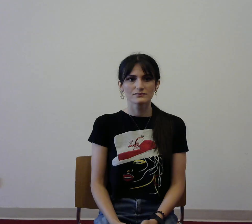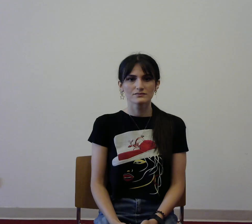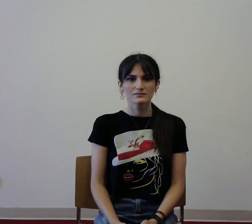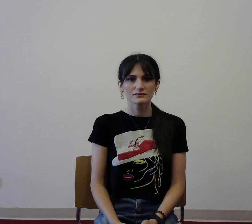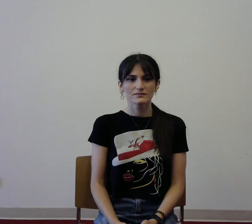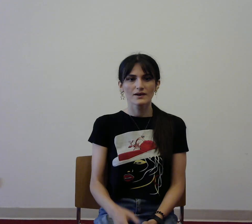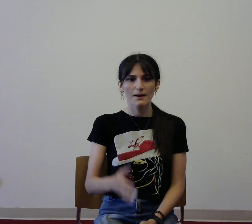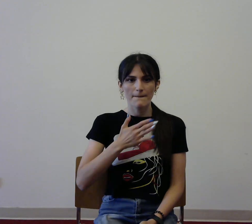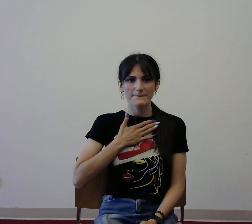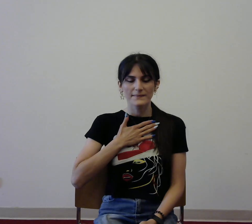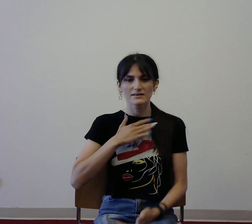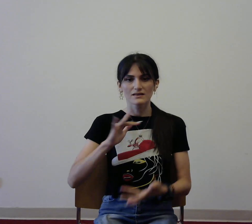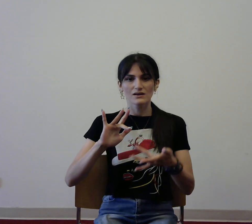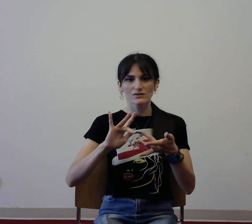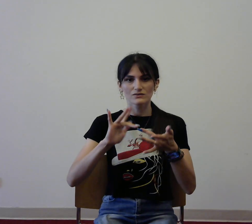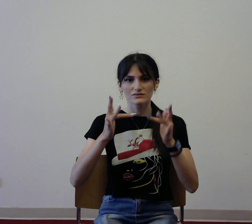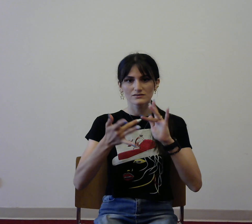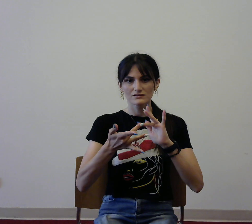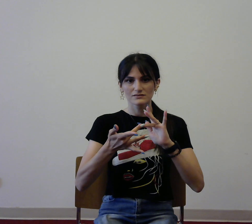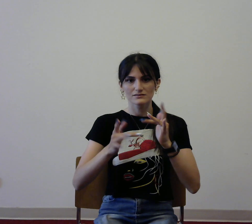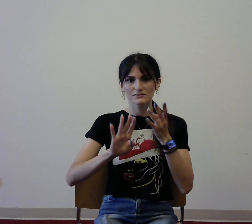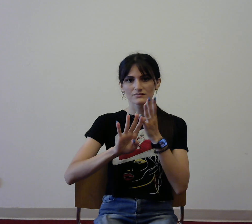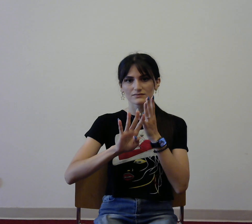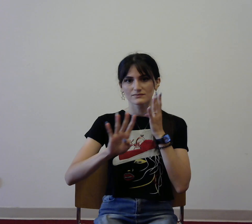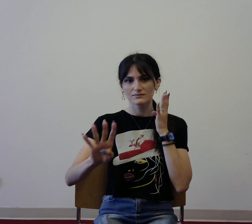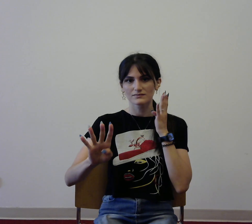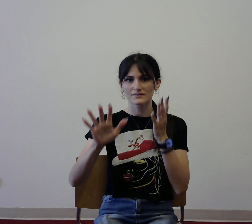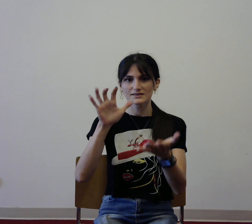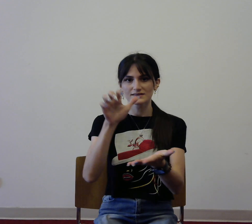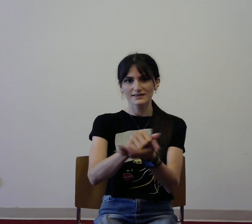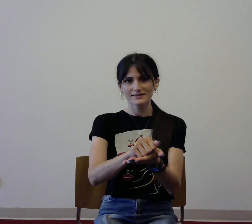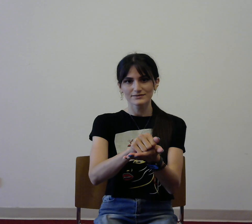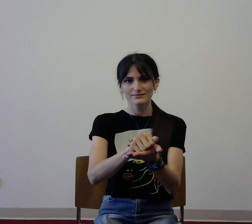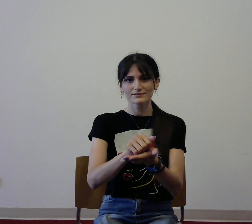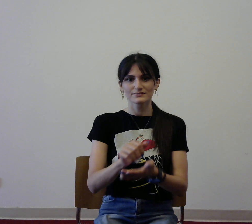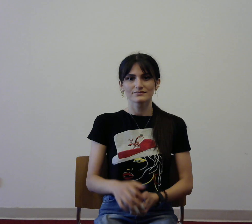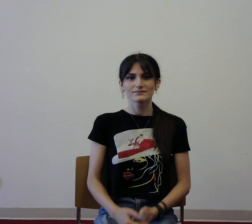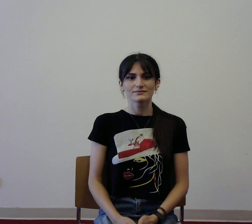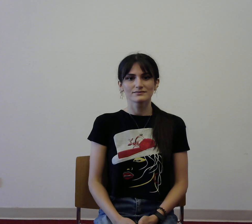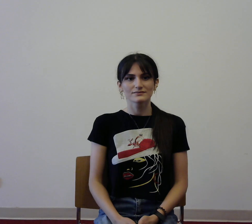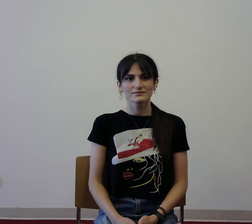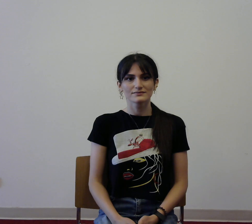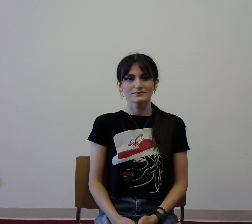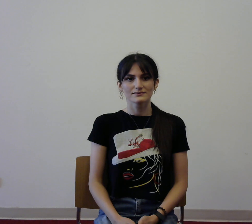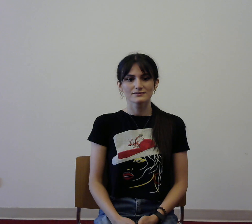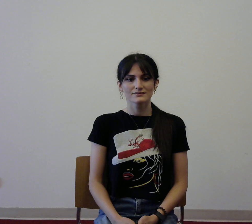Mən onlayn növbə götürmüşəm